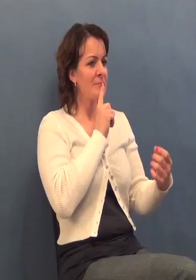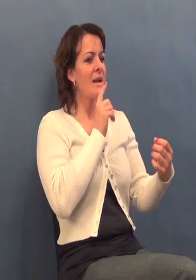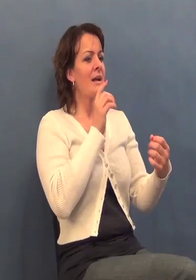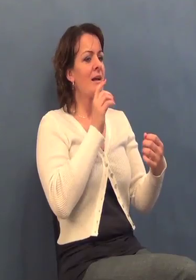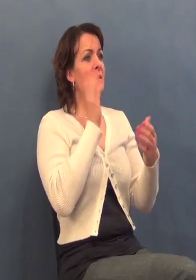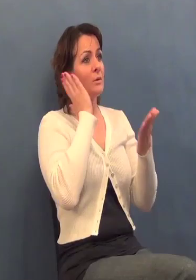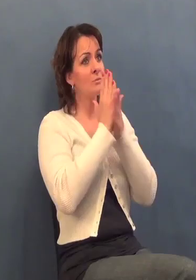Kończy pracę.